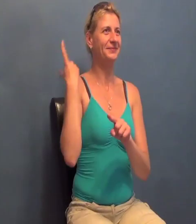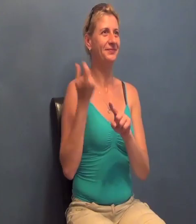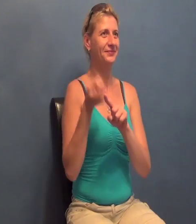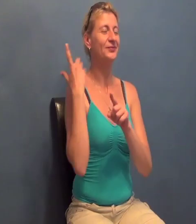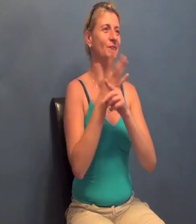Kończy wypełniać kitem.